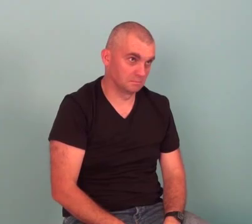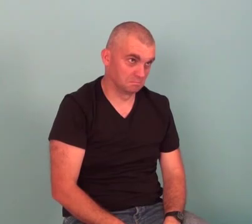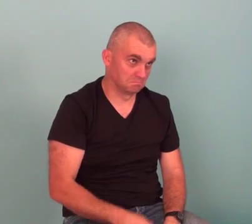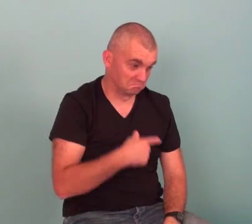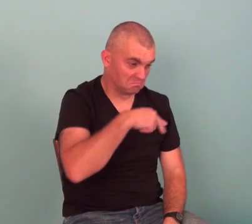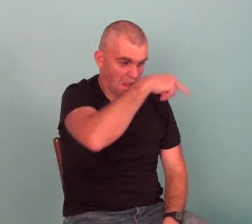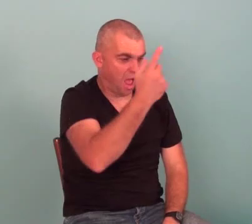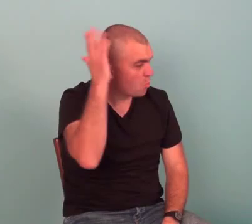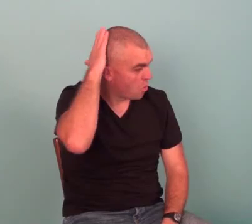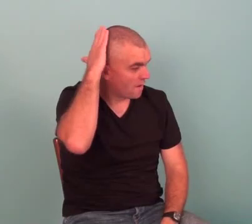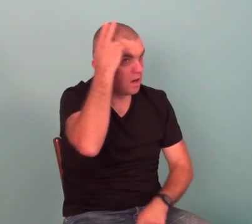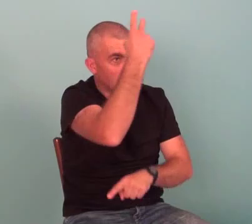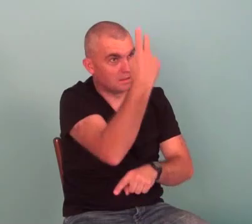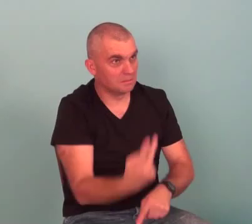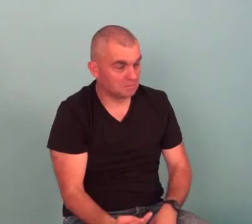Człowiek upada na głowę.